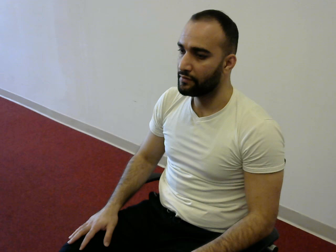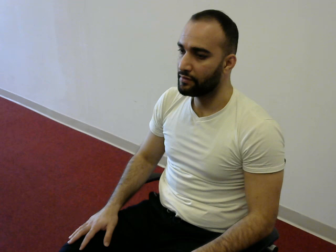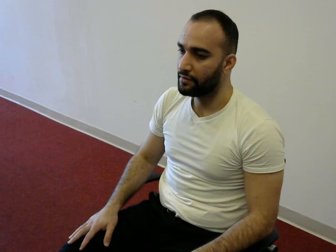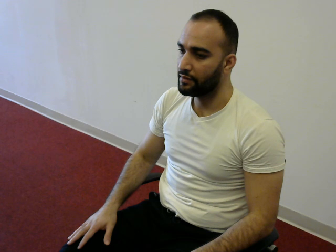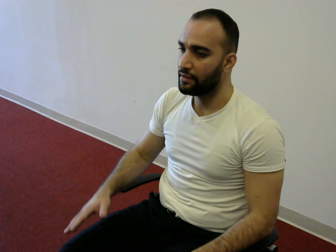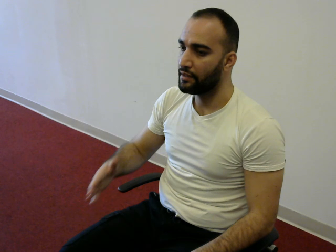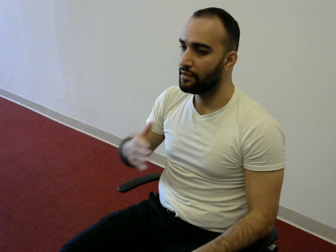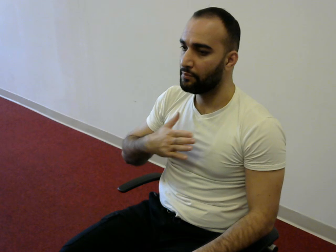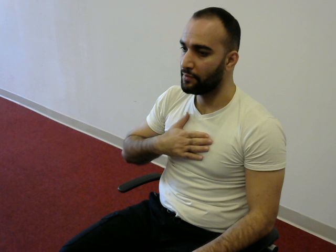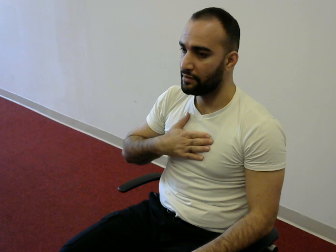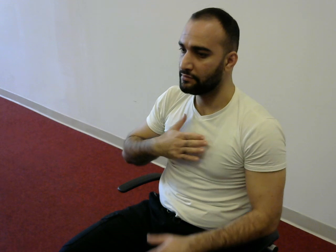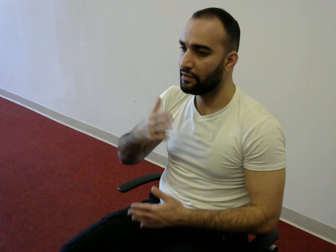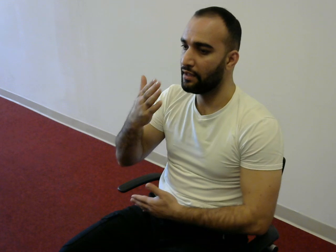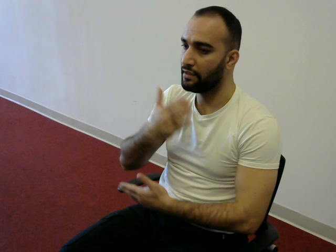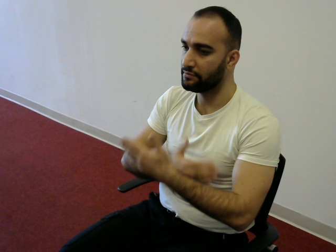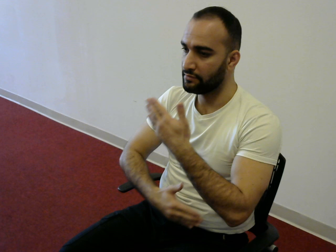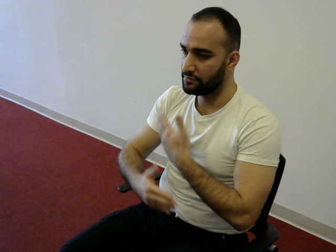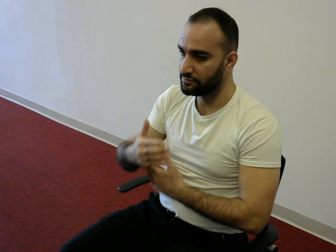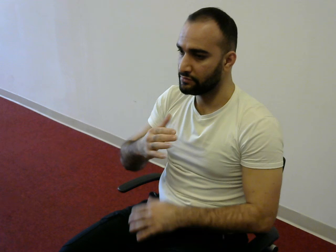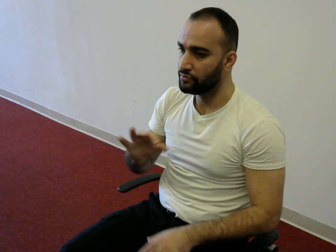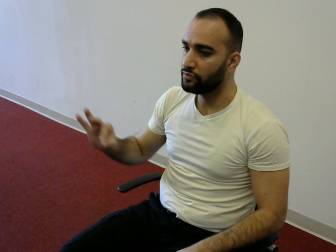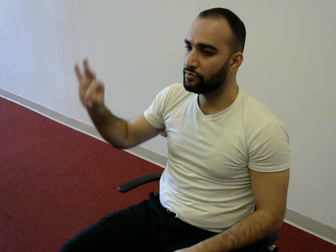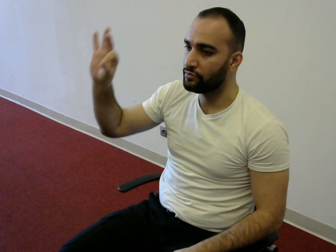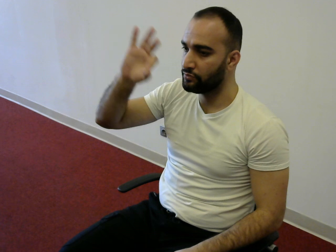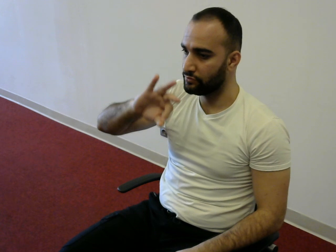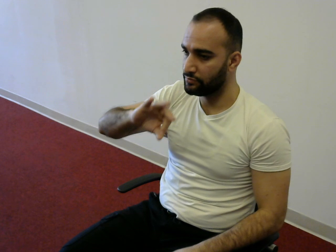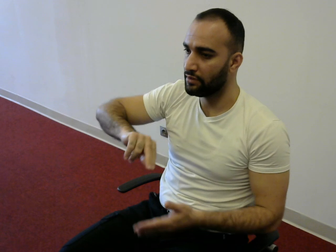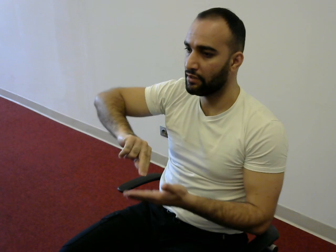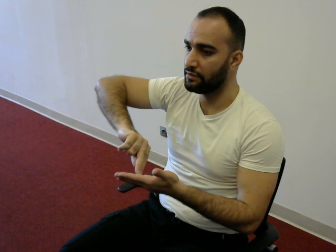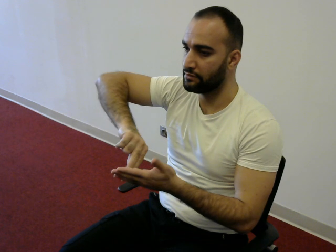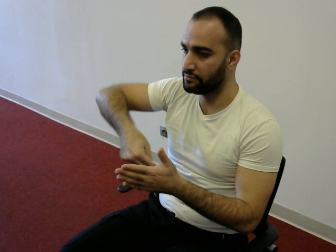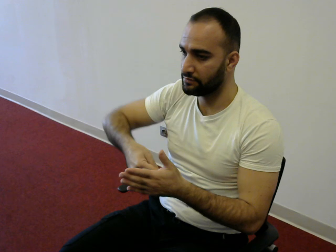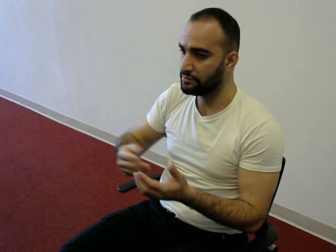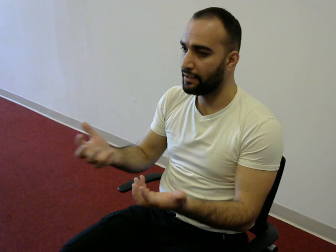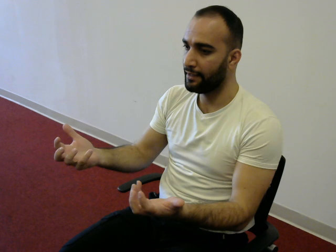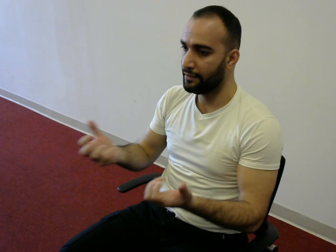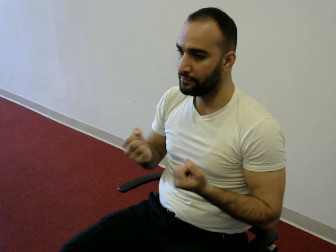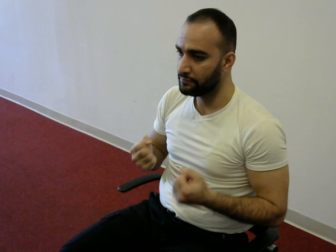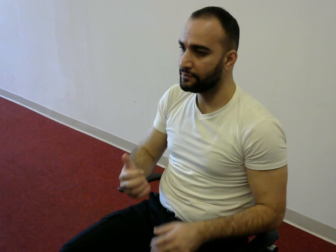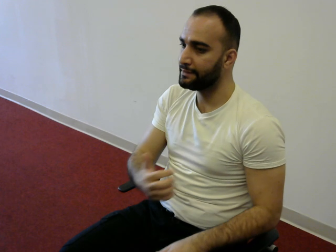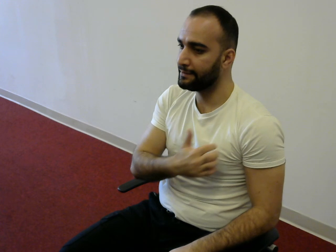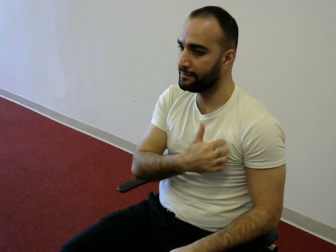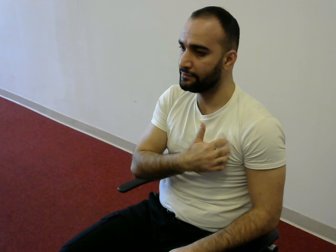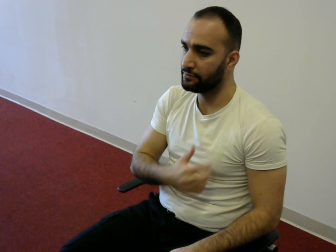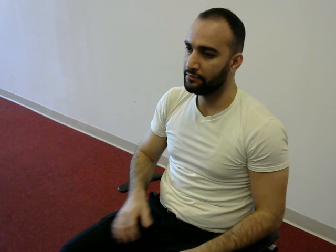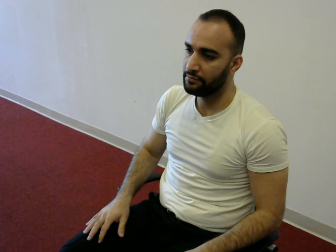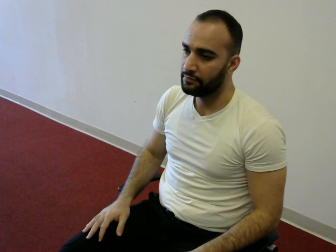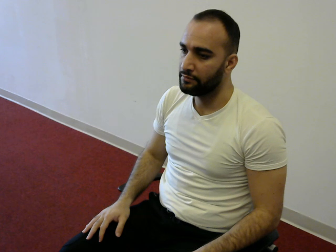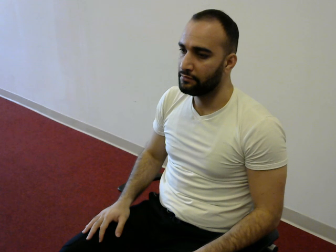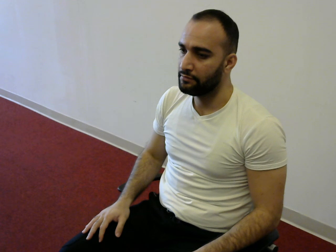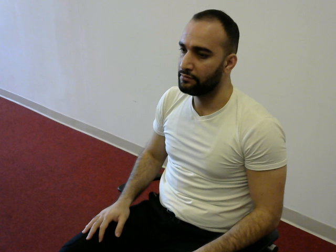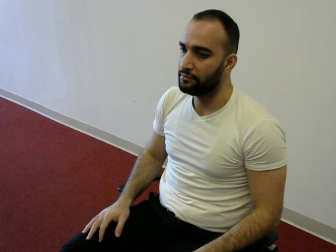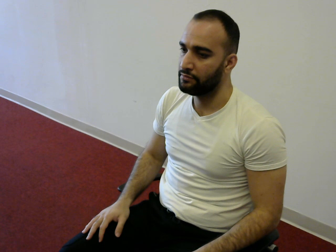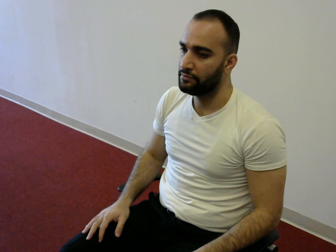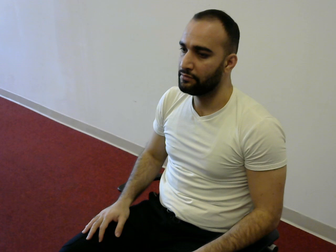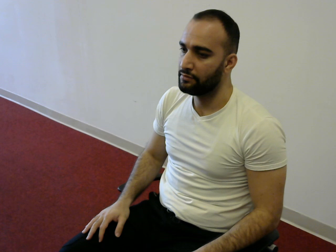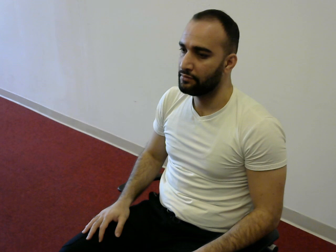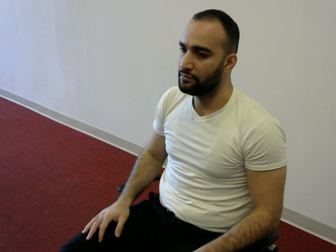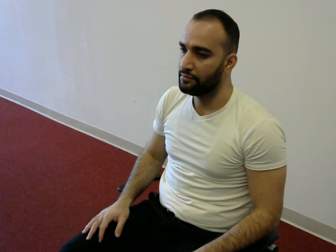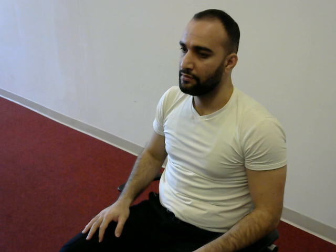Mən əlillik haqqında arayış almaq istəyirəm